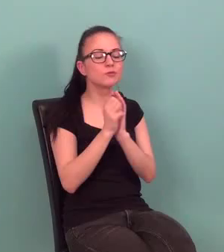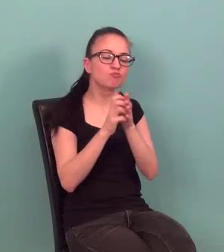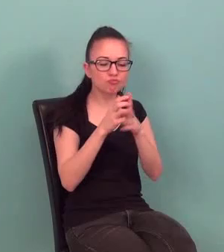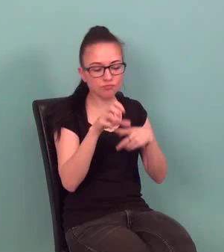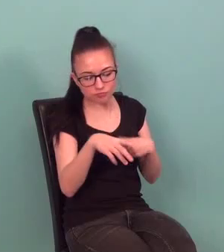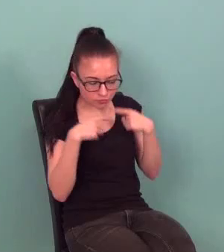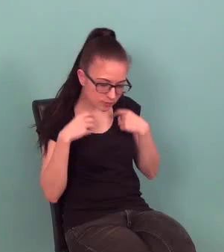Odkłada gruszkę, zakłada chustkę.